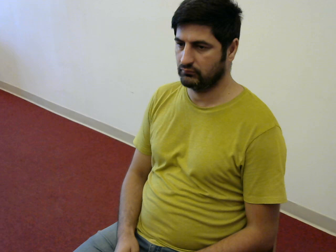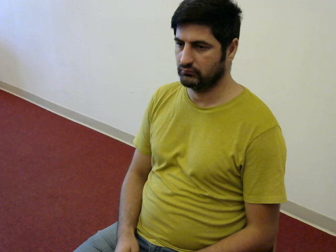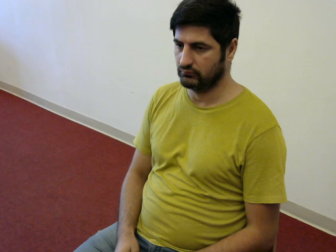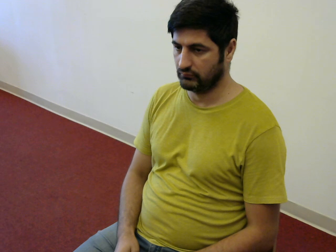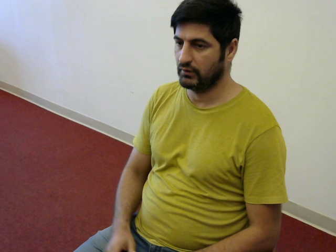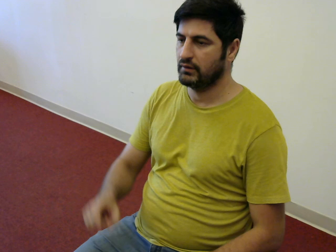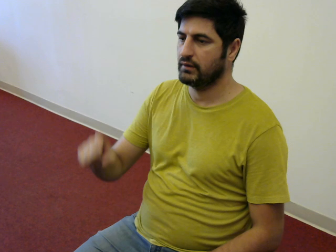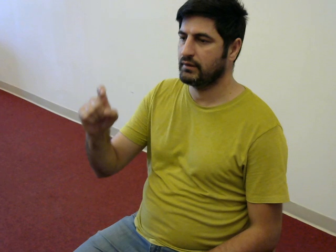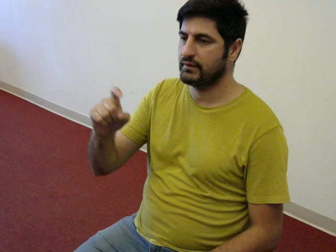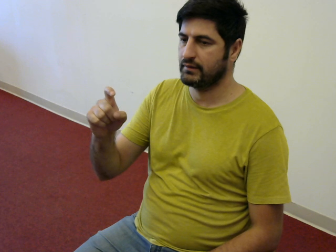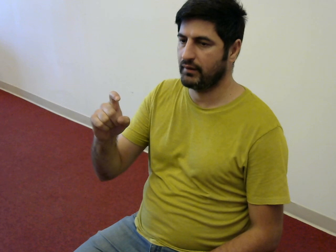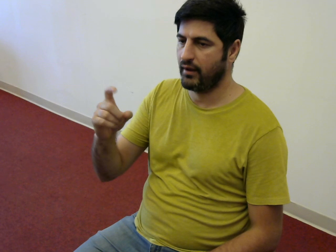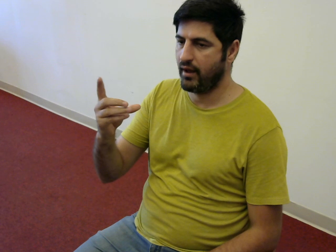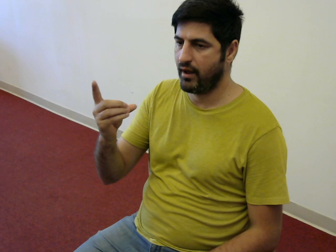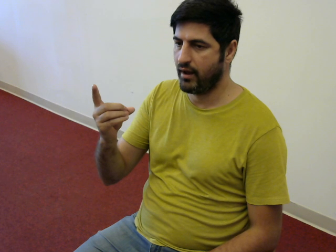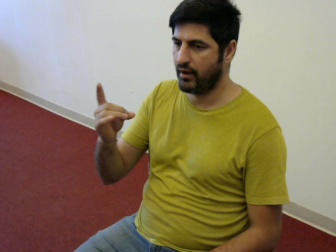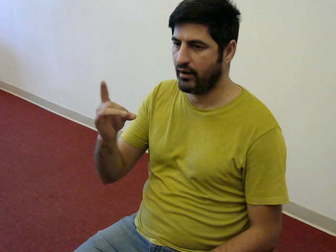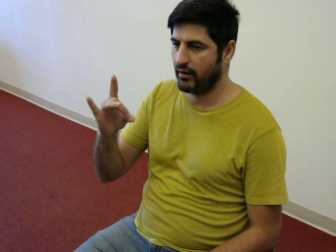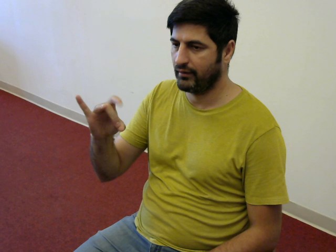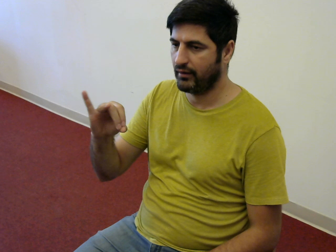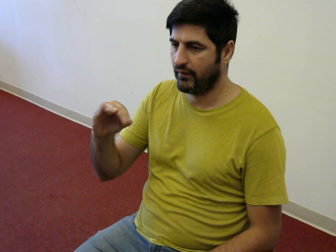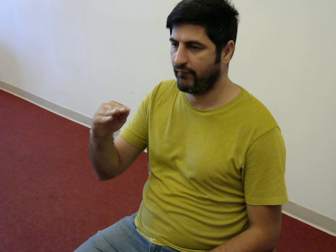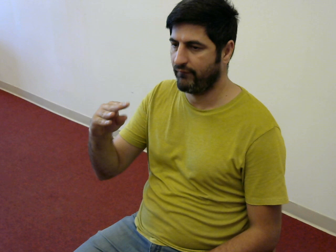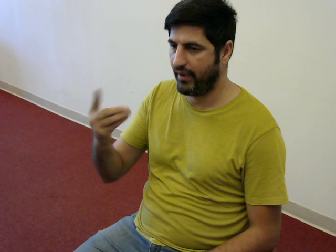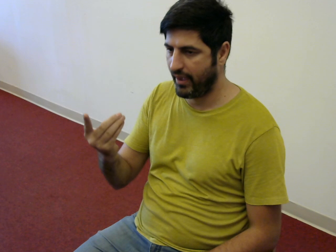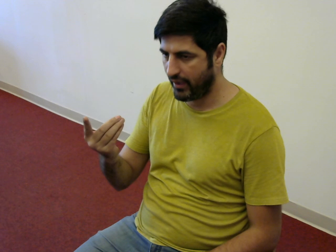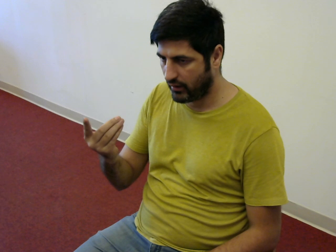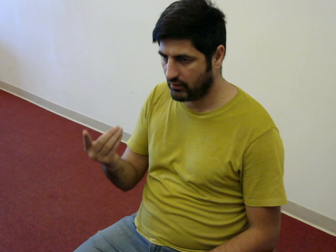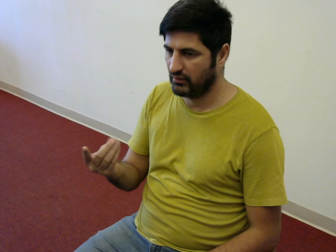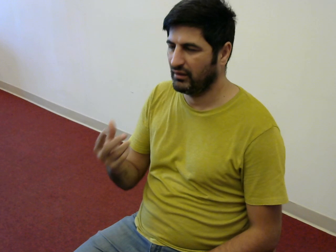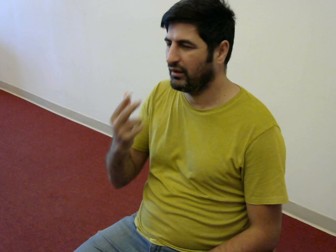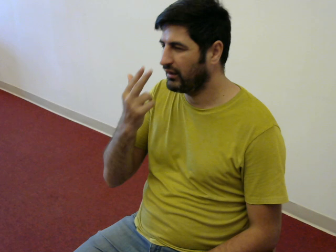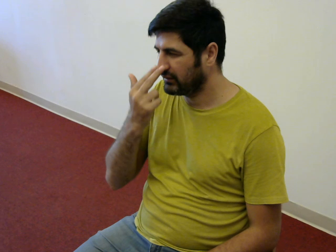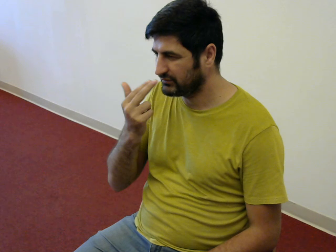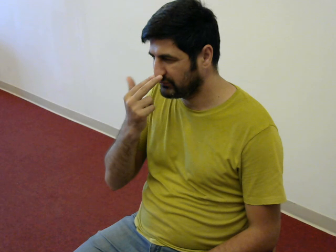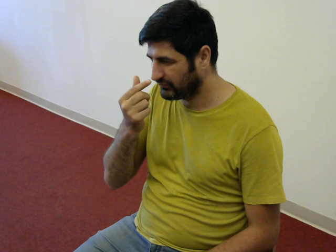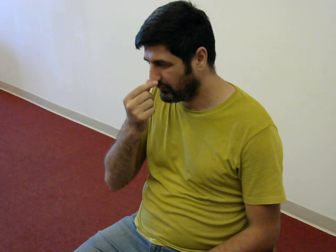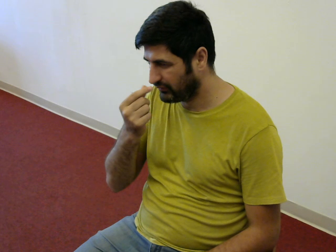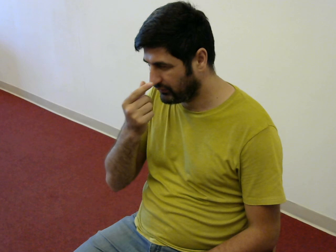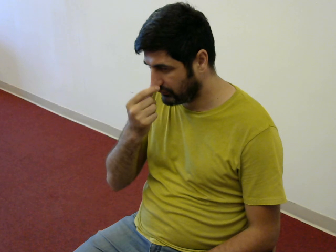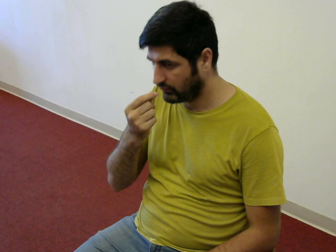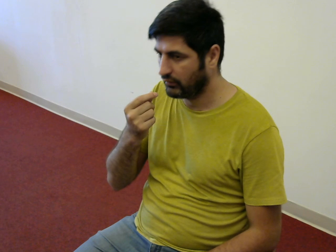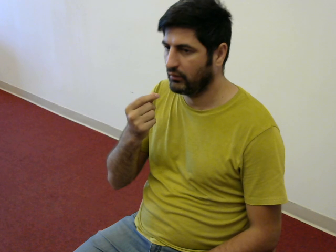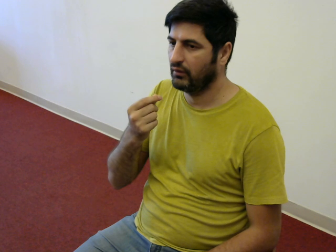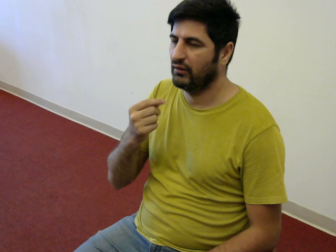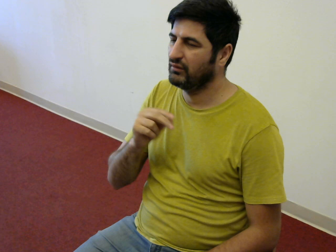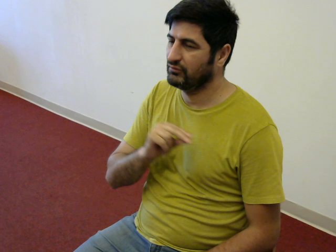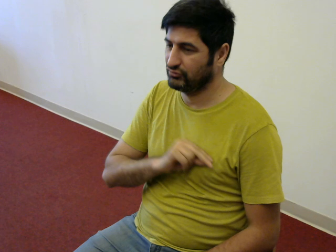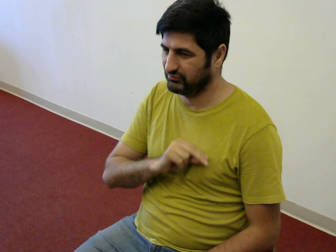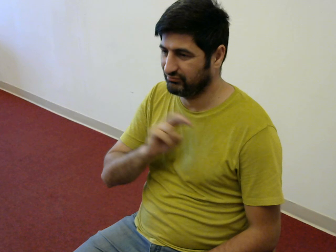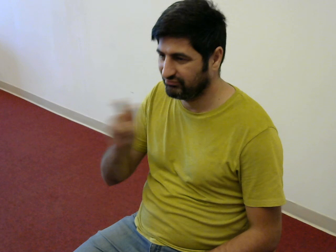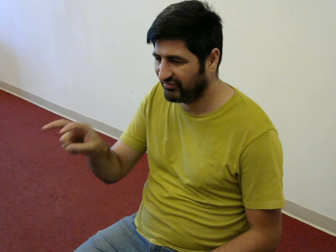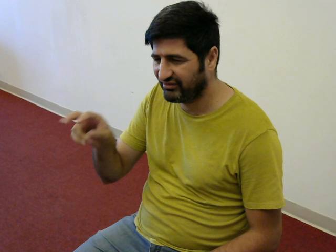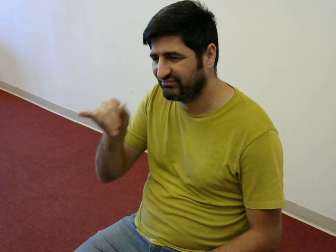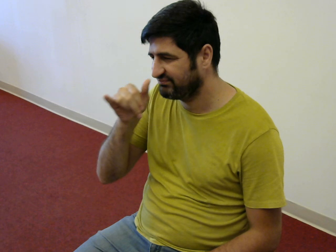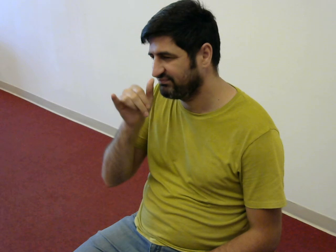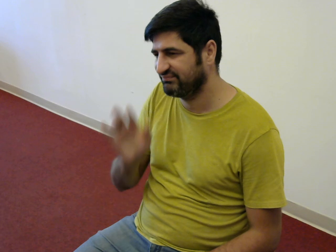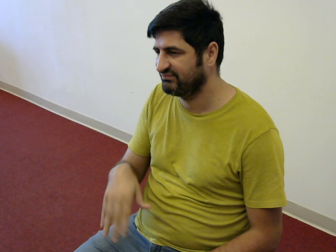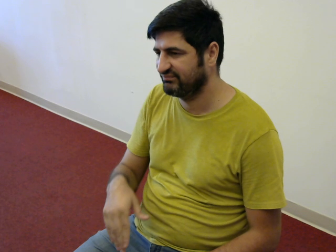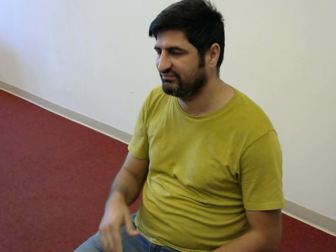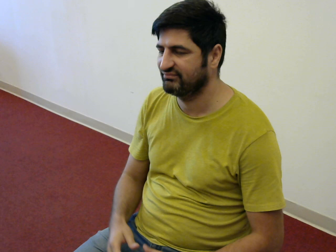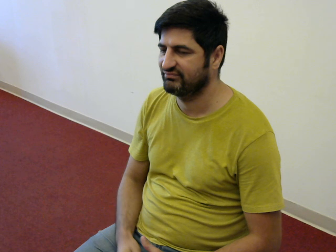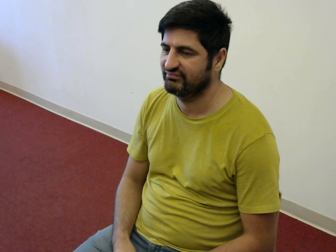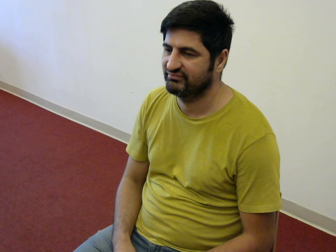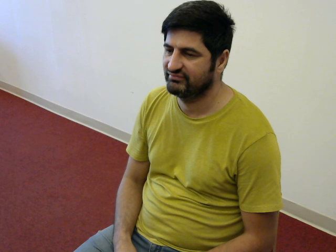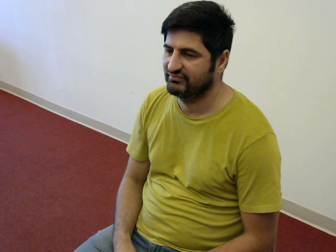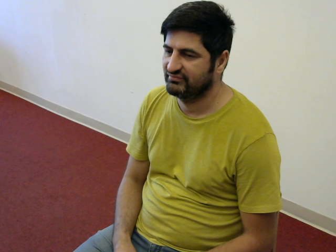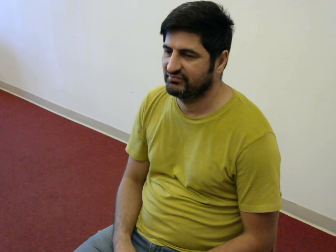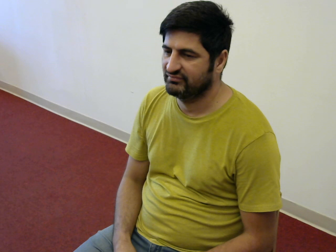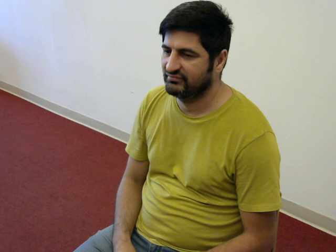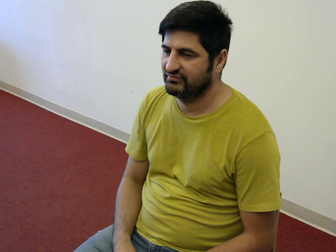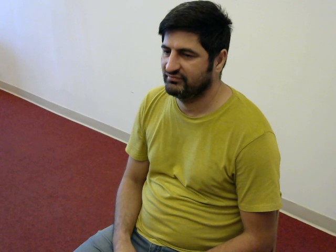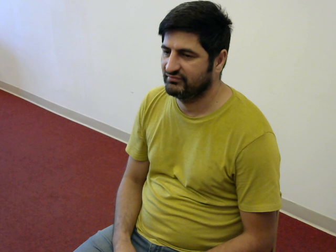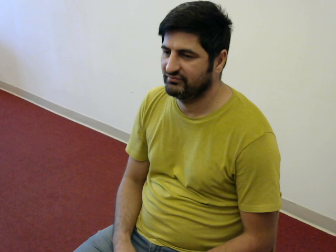Zərifə qrip olub, işə gələ bilmir